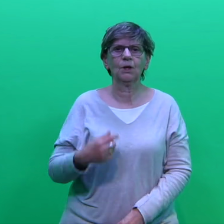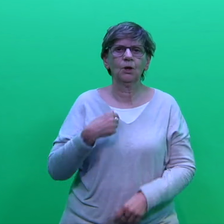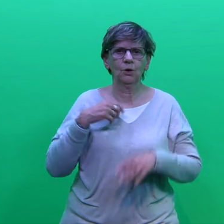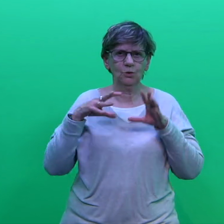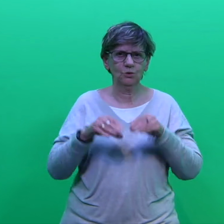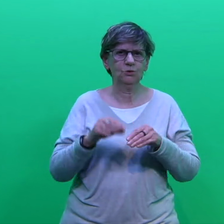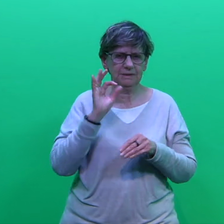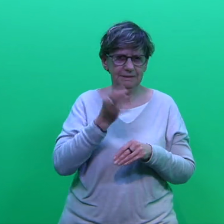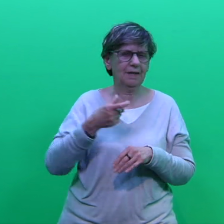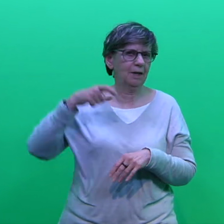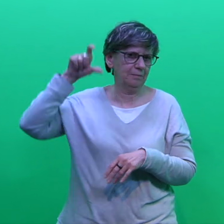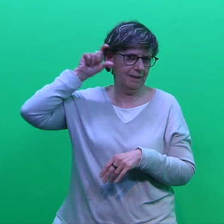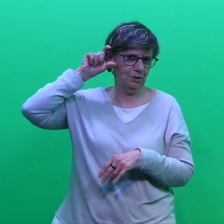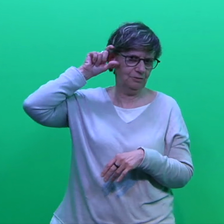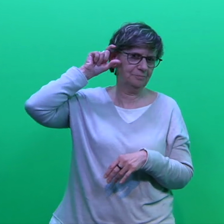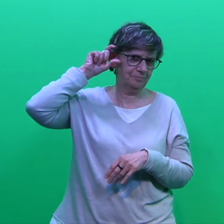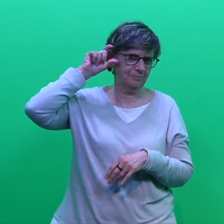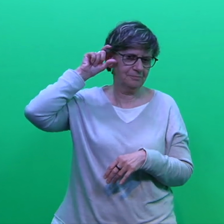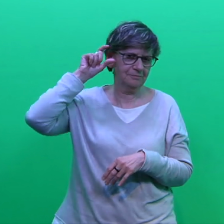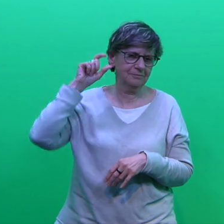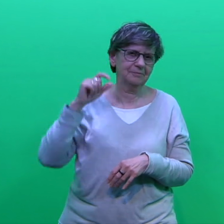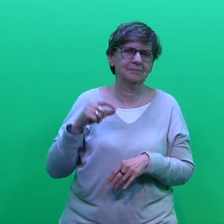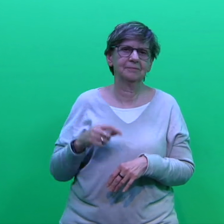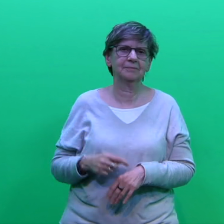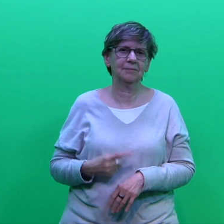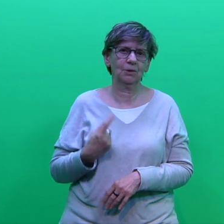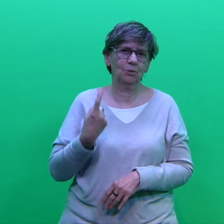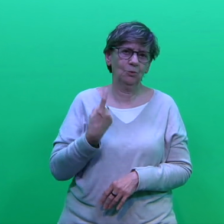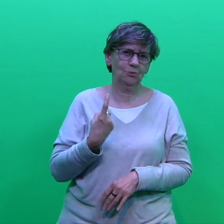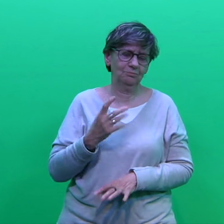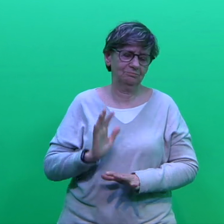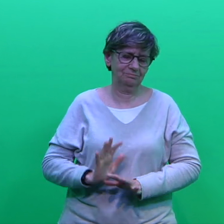Sí, faig servir un audiòfon i prou.